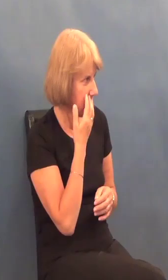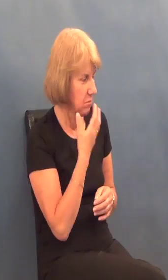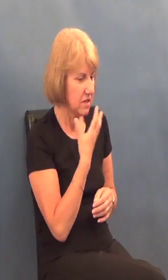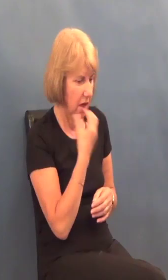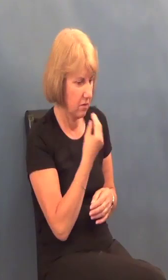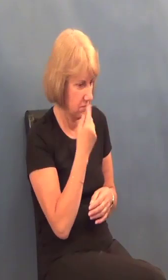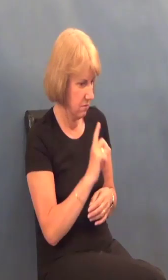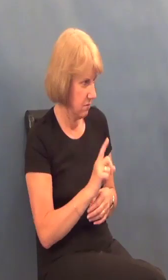Nie wolno jeść gorącego.